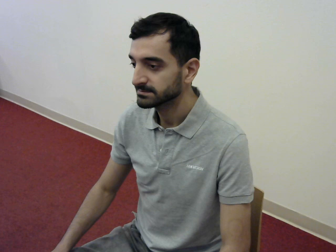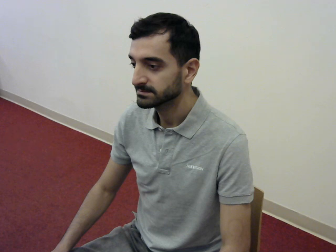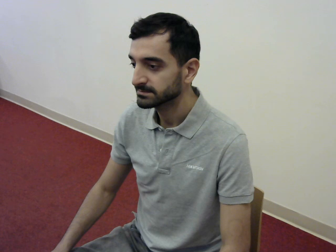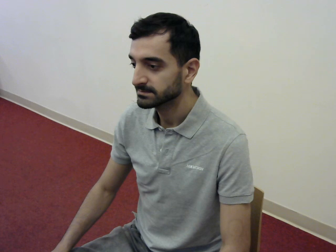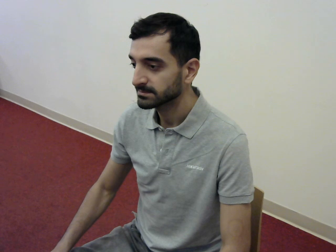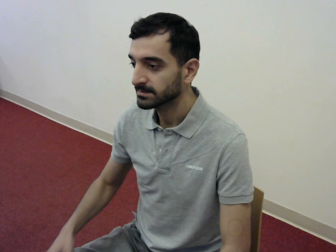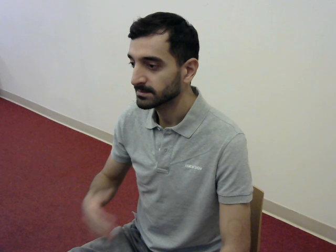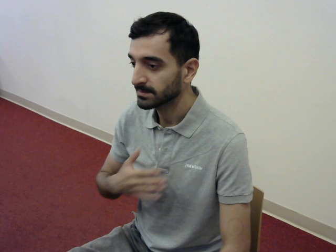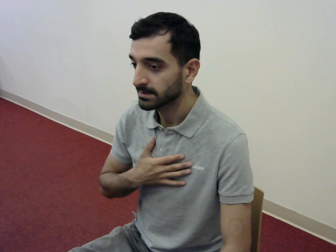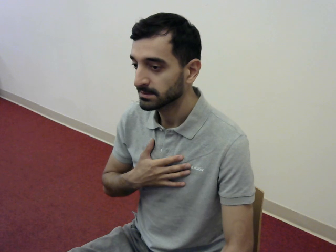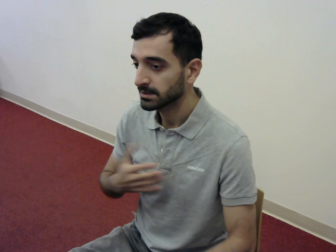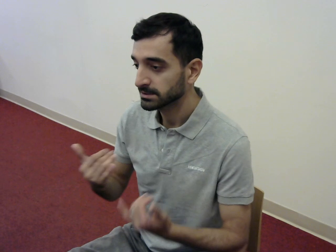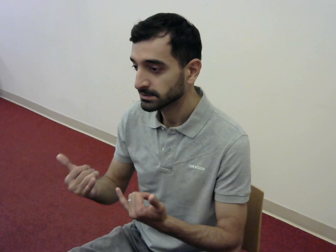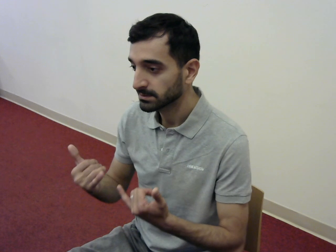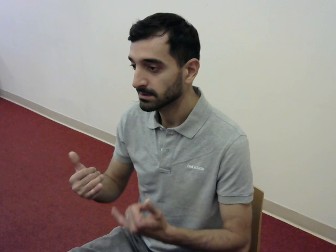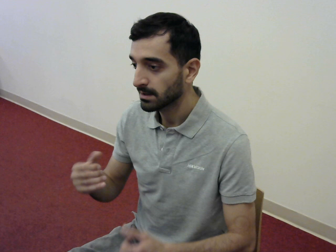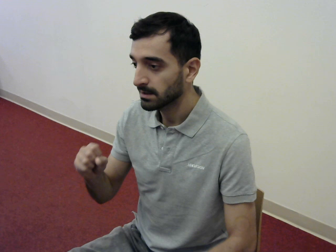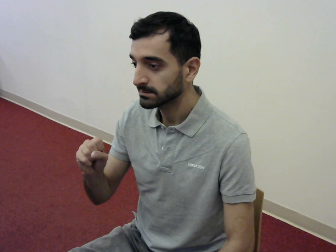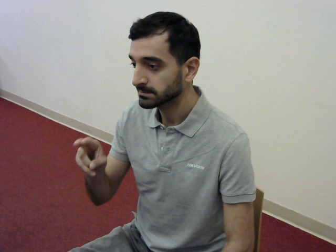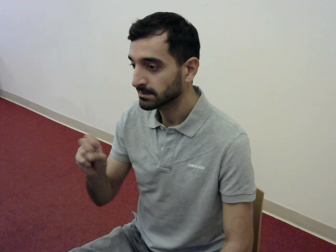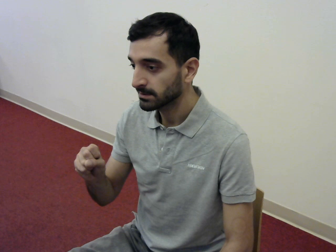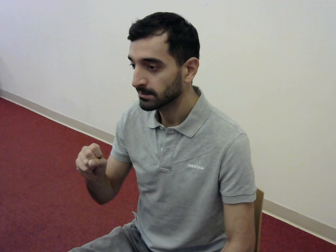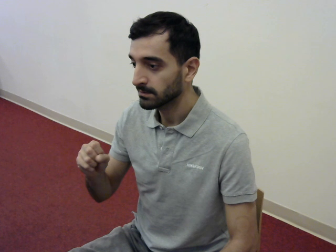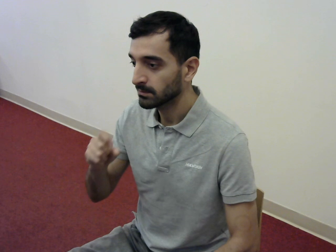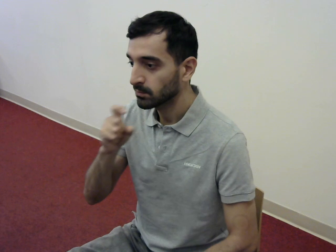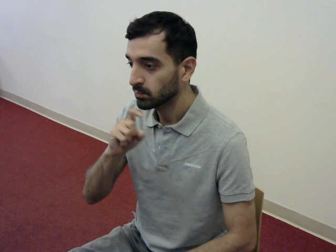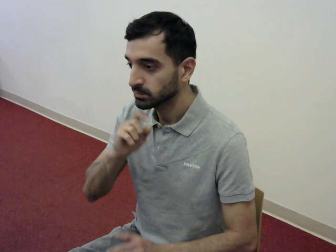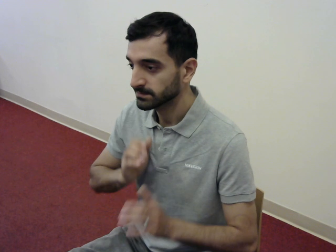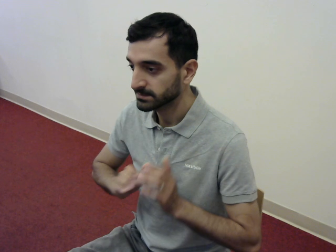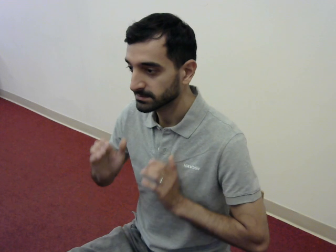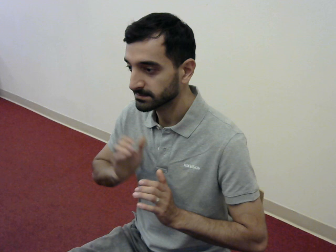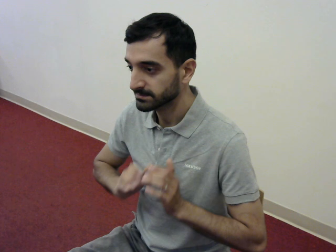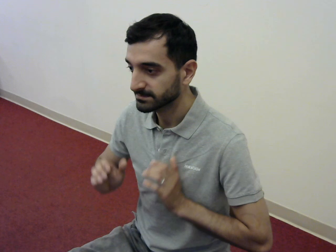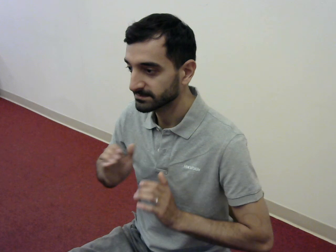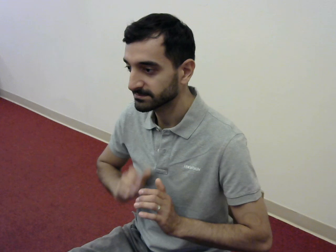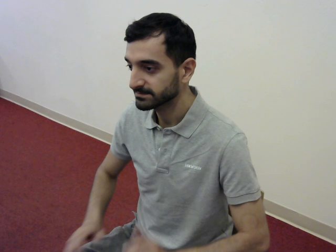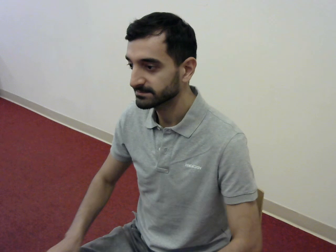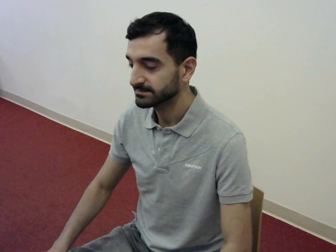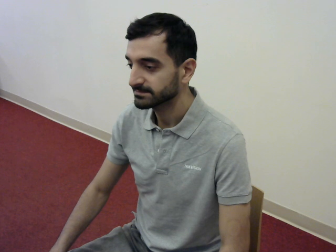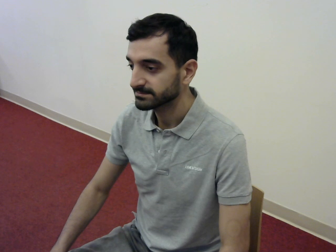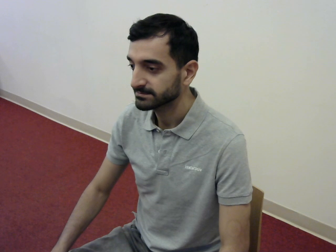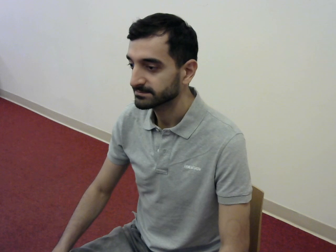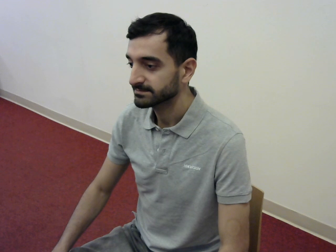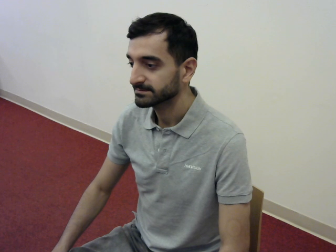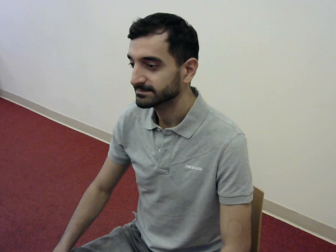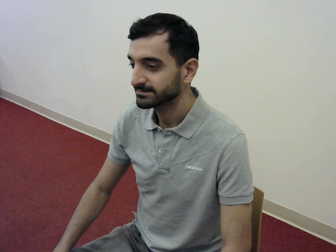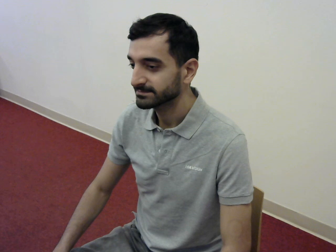Mən indi ADA universitetindəyəm